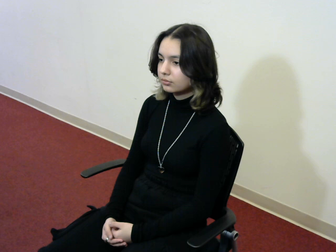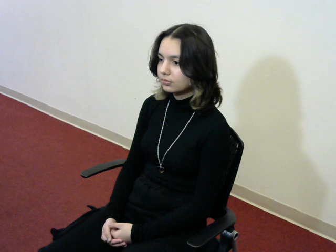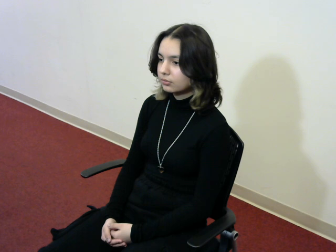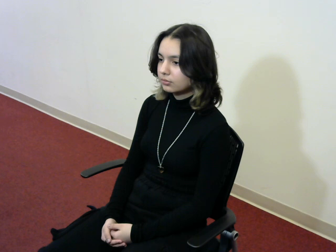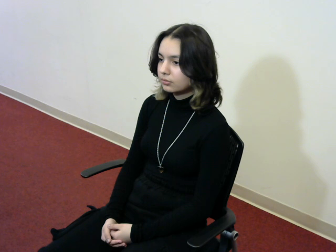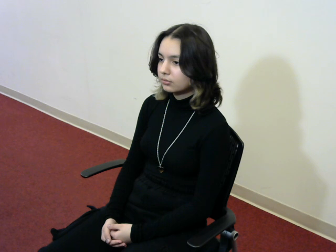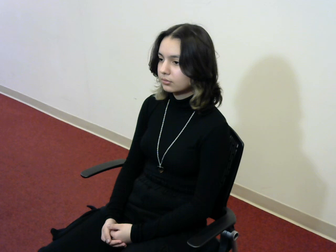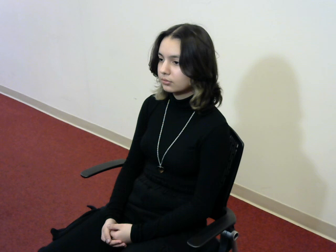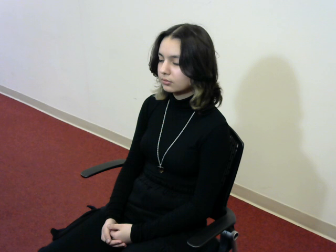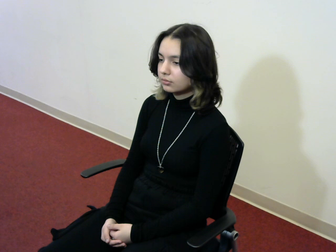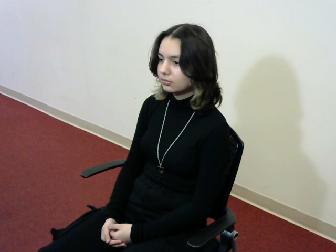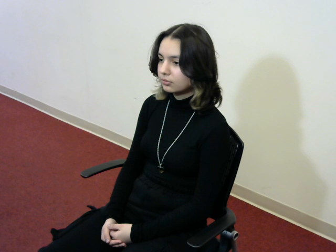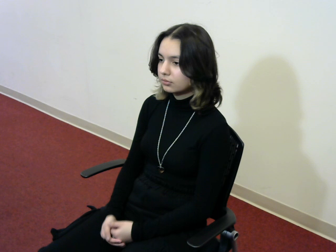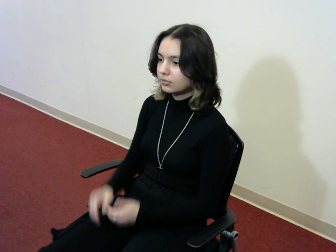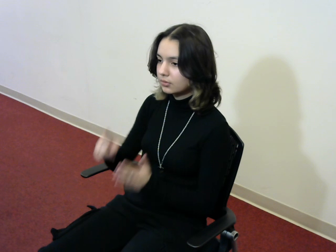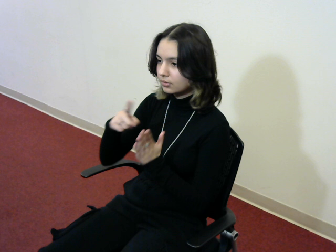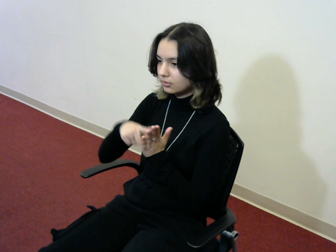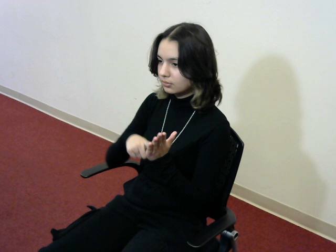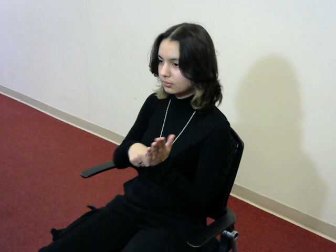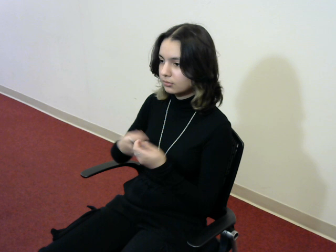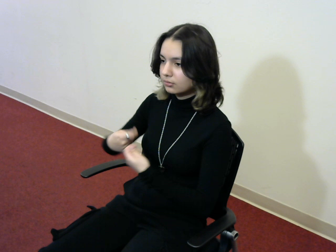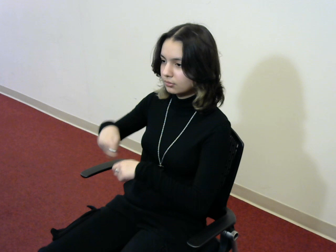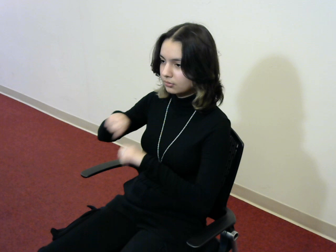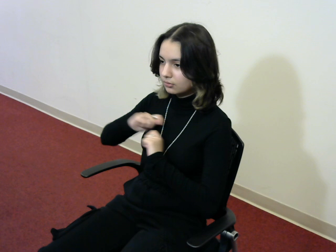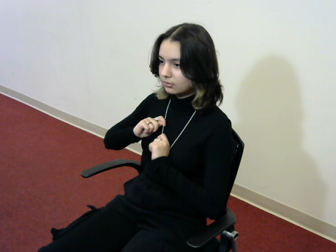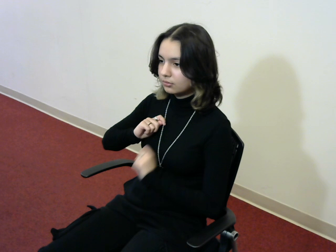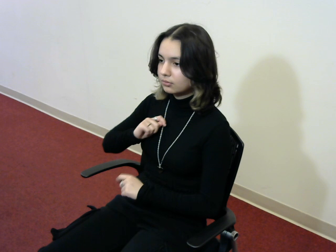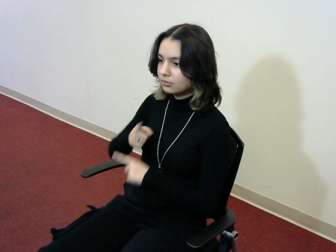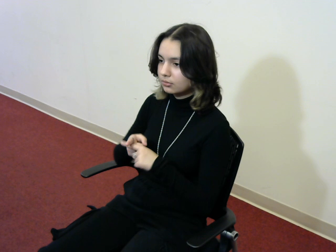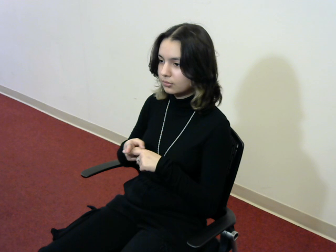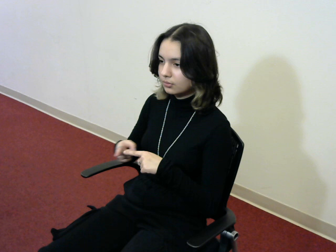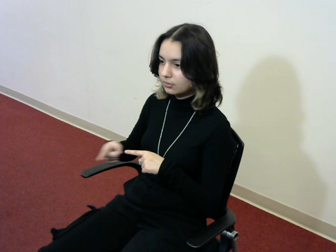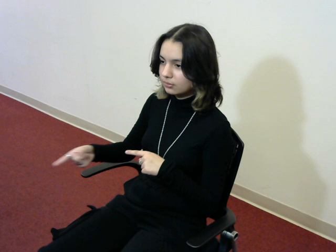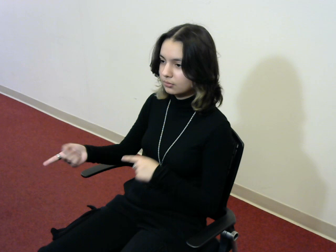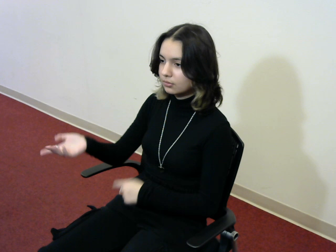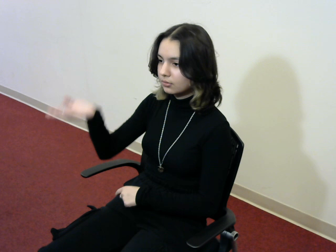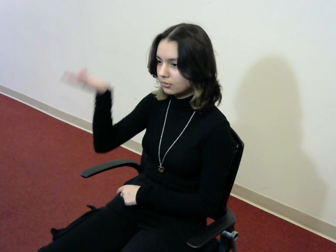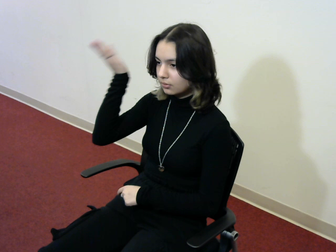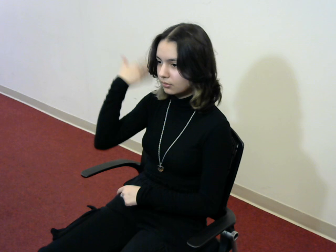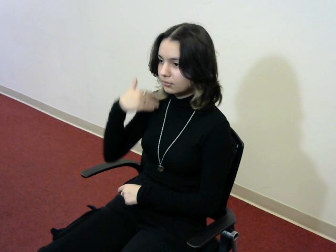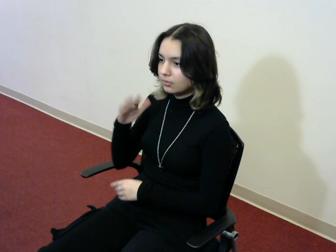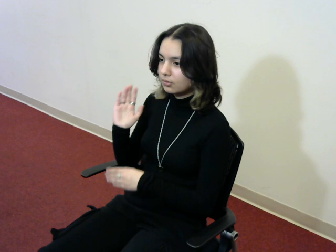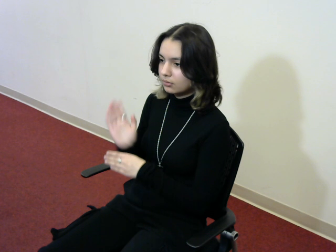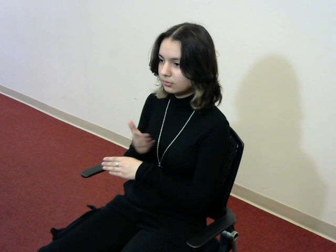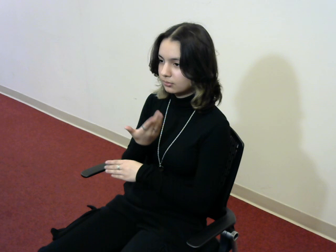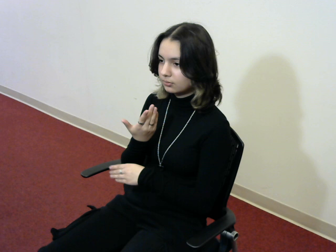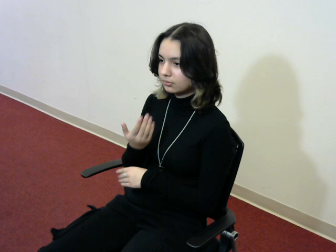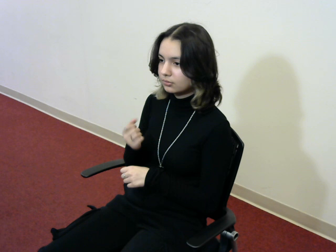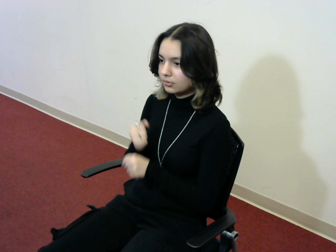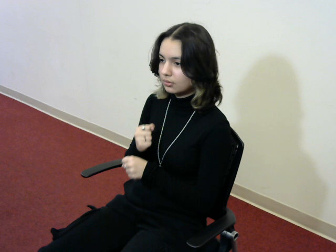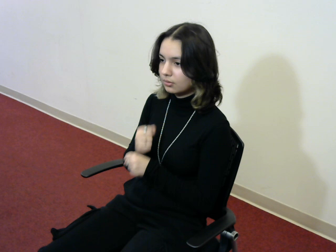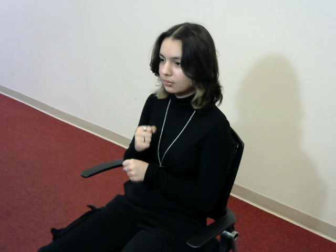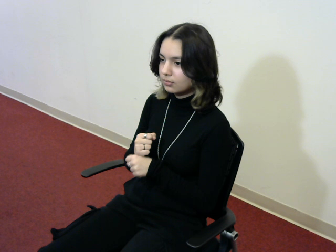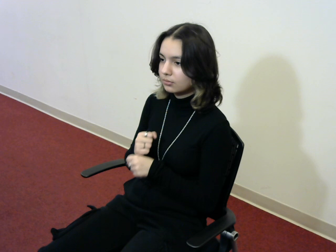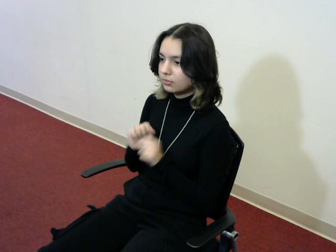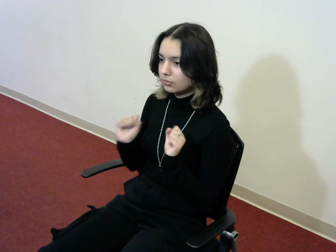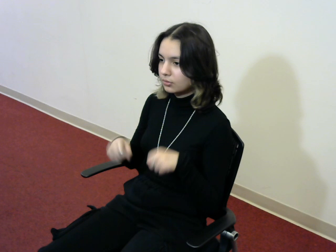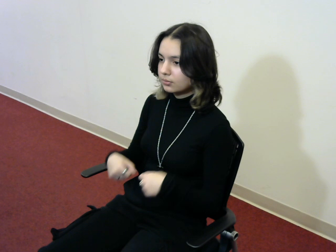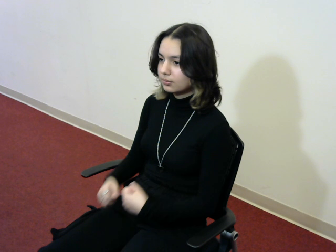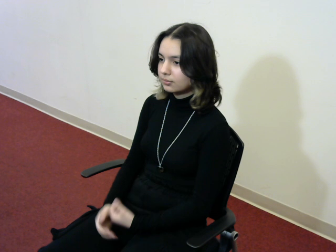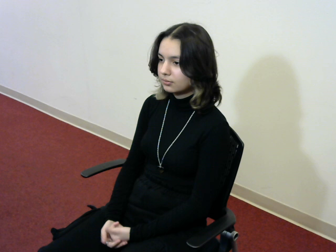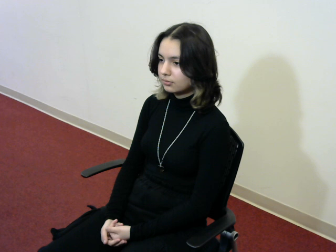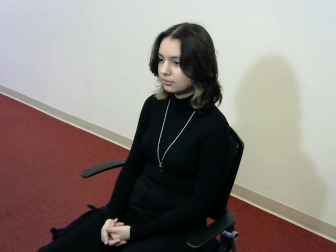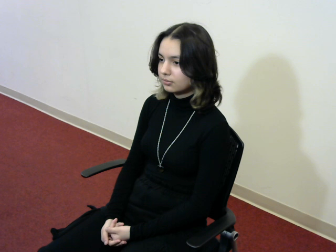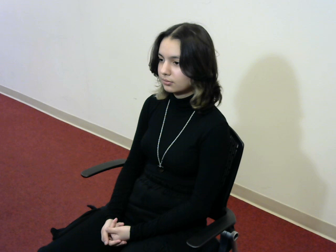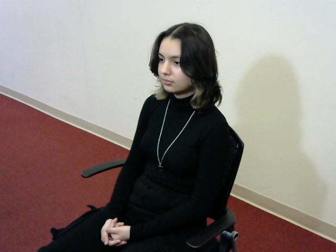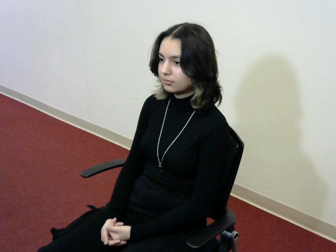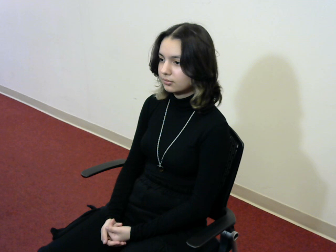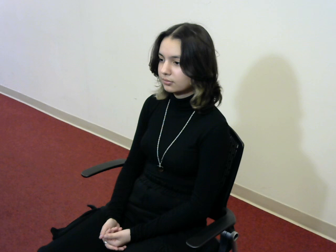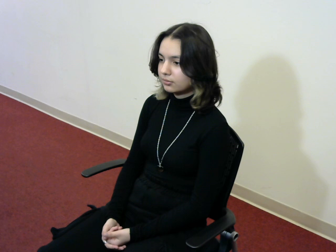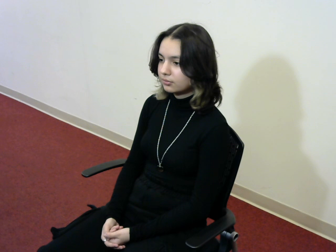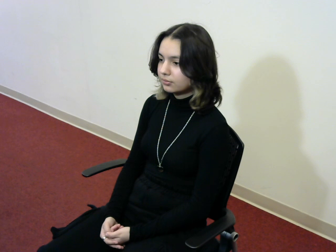Etibarnaməni müddətindən əvvəl ləğv etdirmək olarmı?